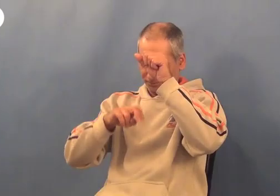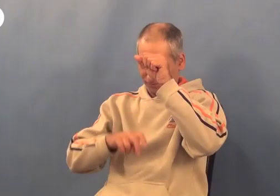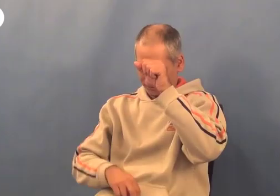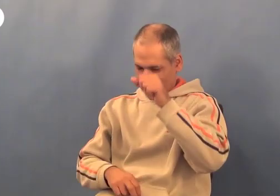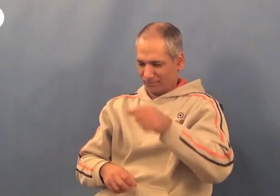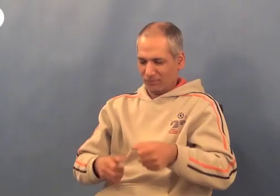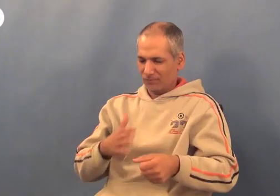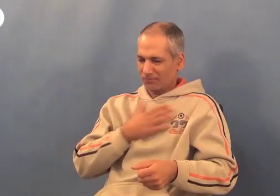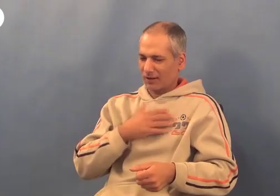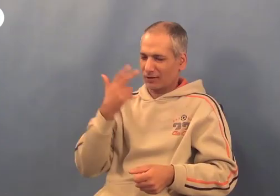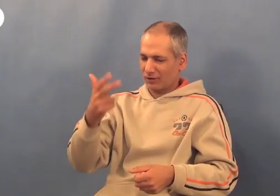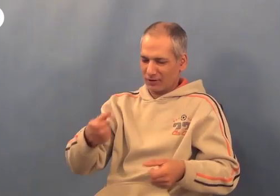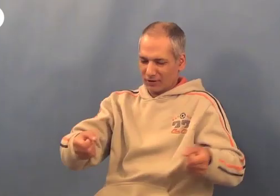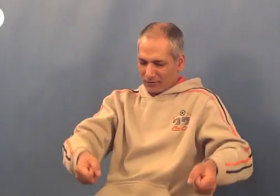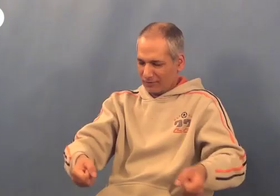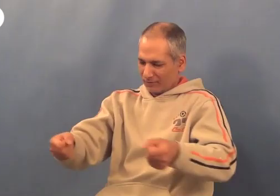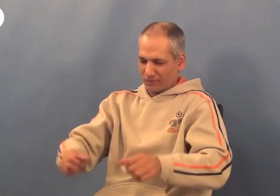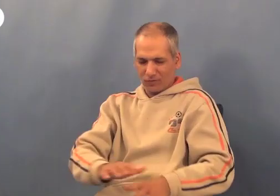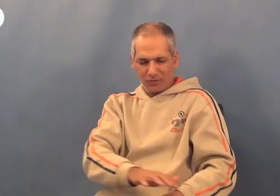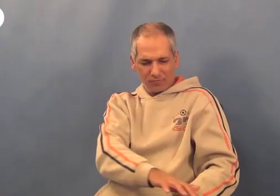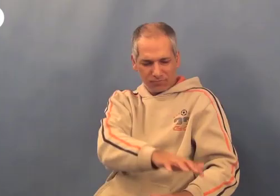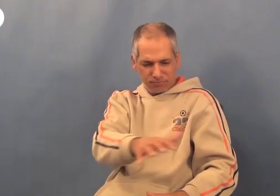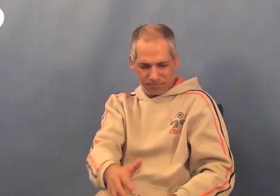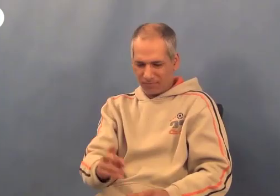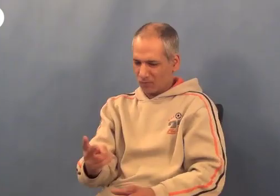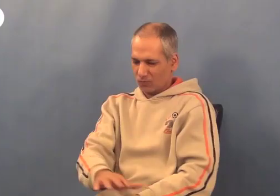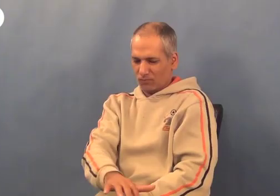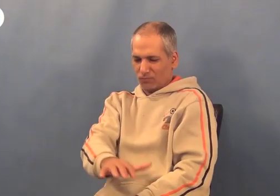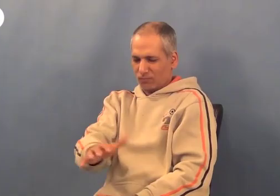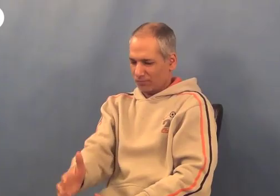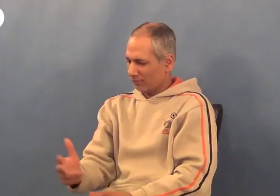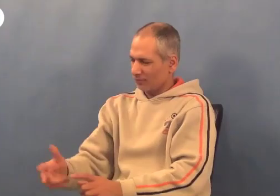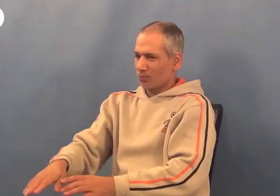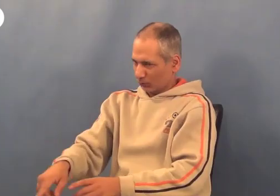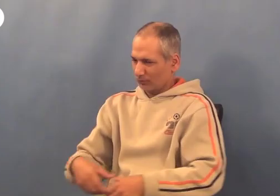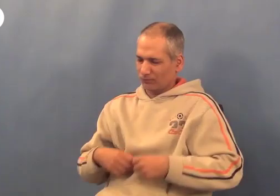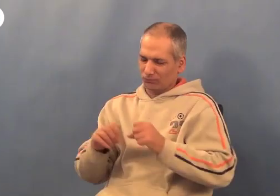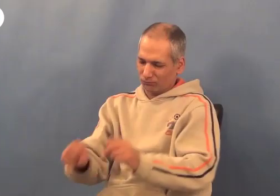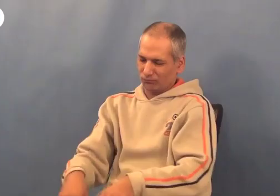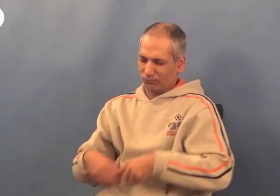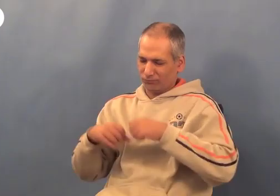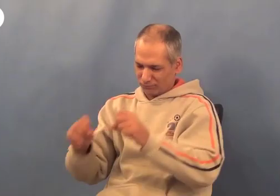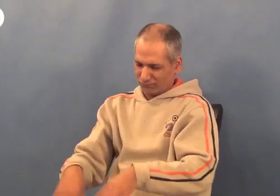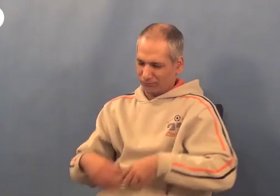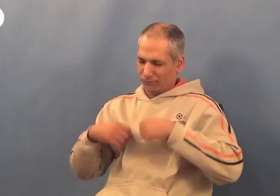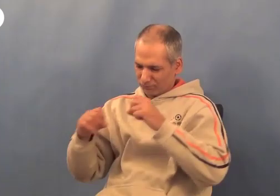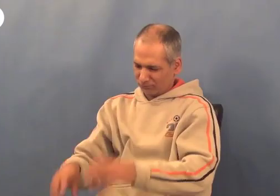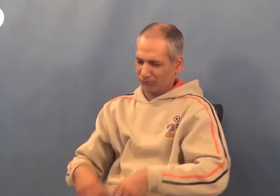Są trzy pojemniki, pierwszy pełny, środkowy pełny, trzeci pusty, wkłada gruszki do pojemników.